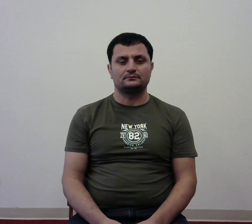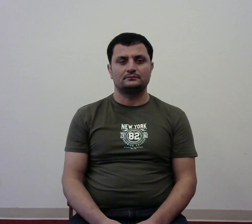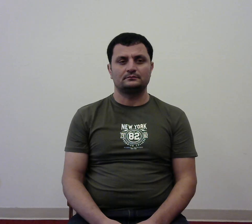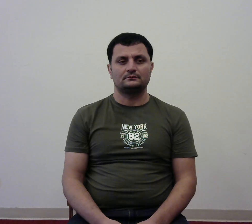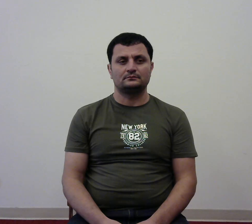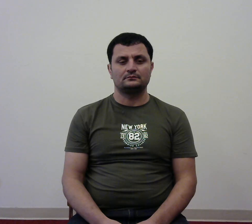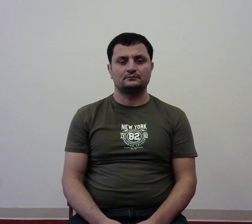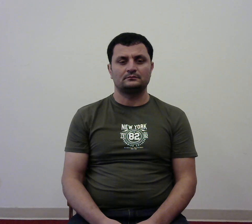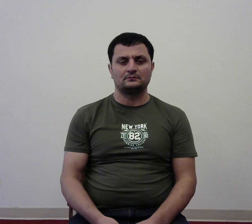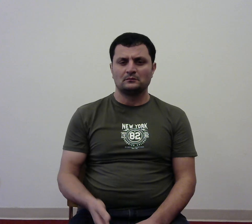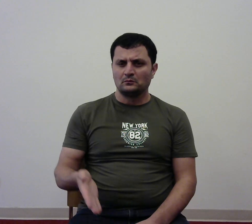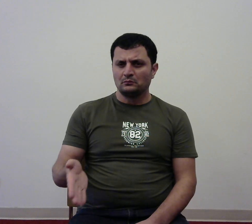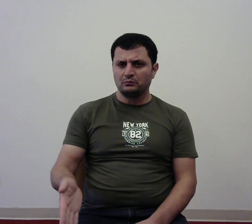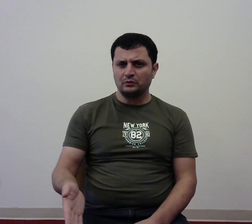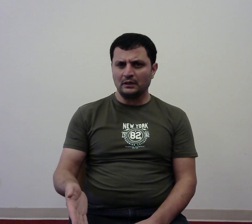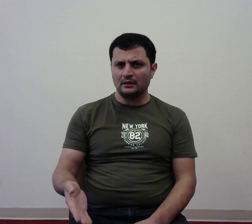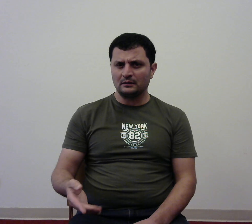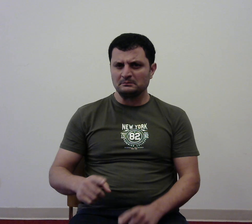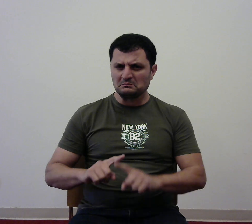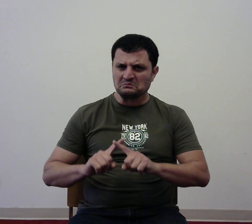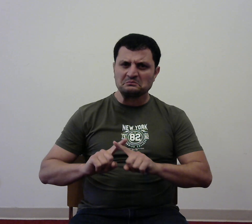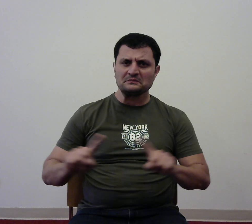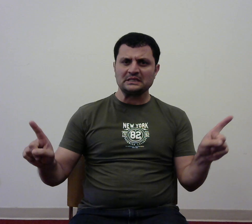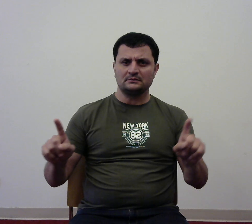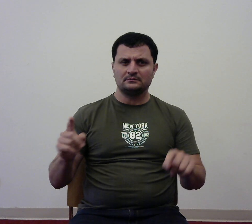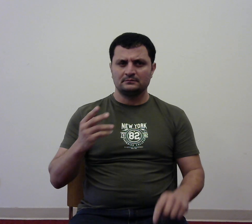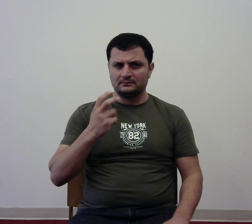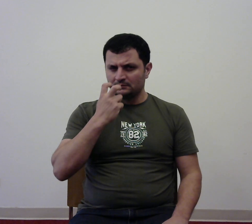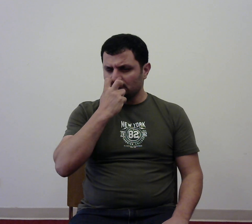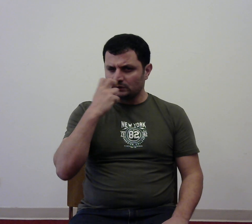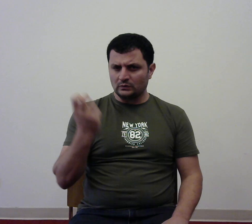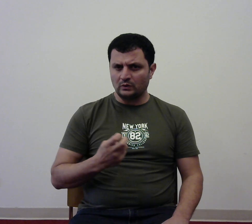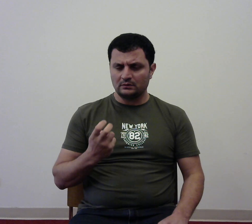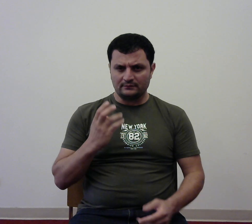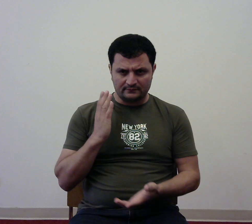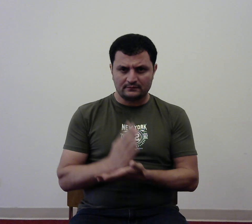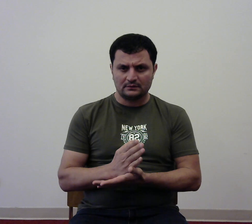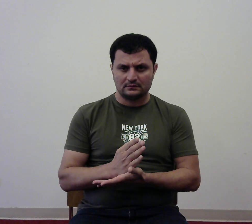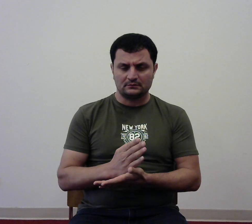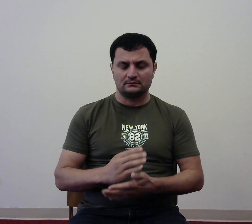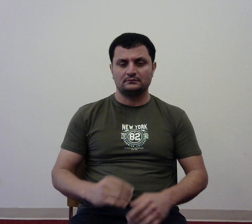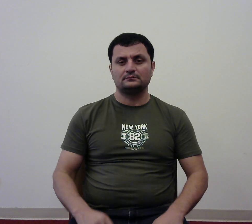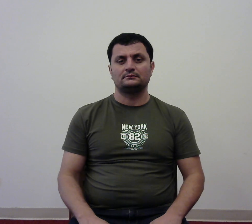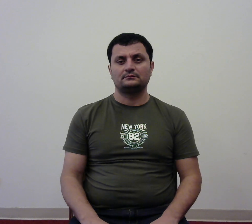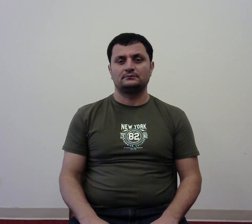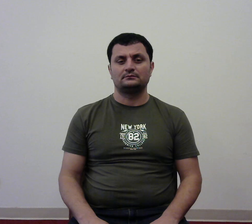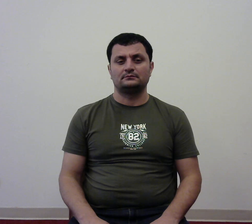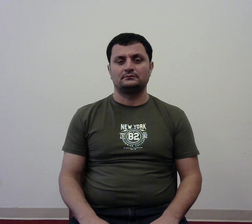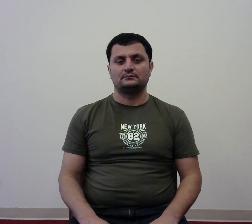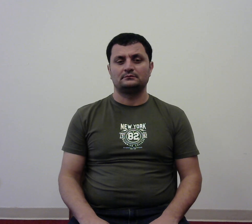Burda qəribə qoxu var